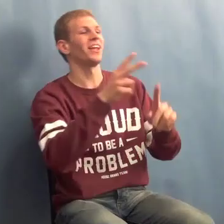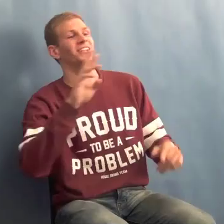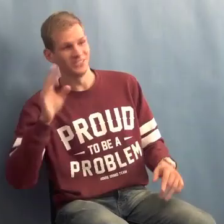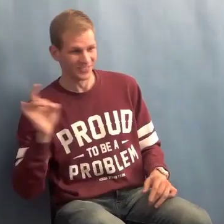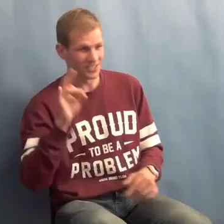Tamte szyby oczywiście zbił.